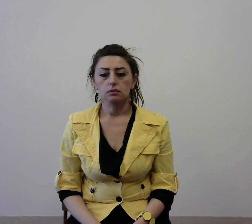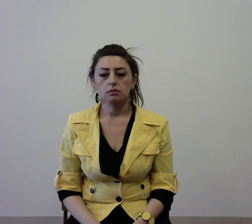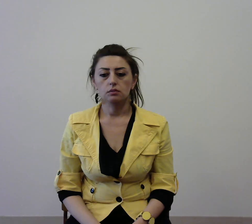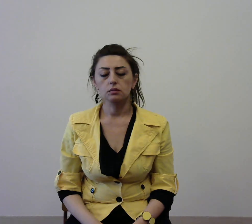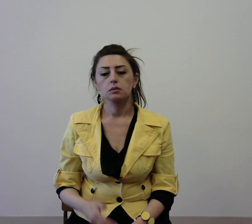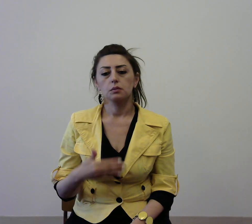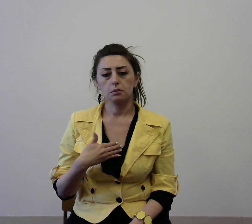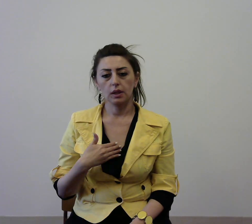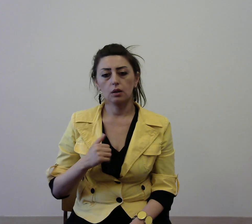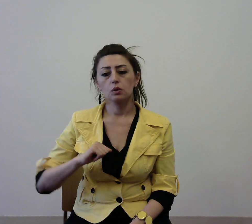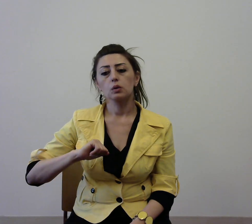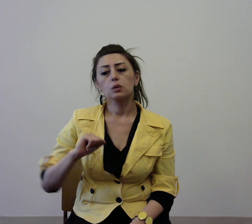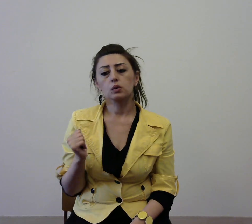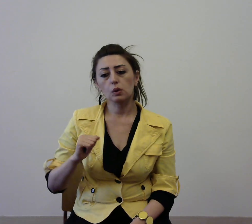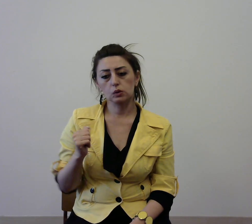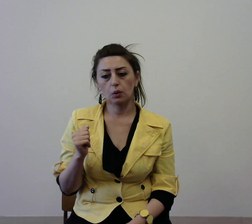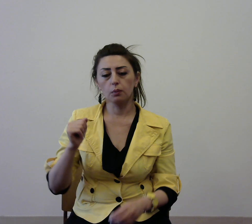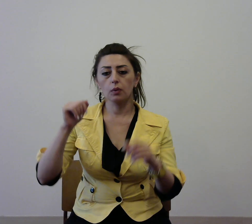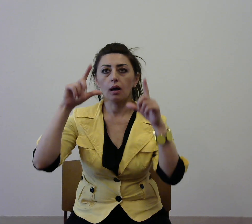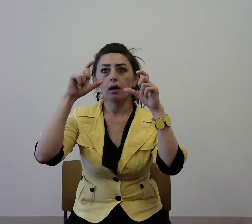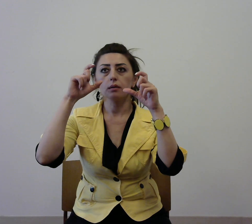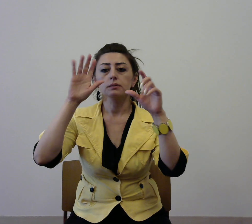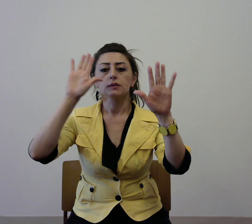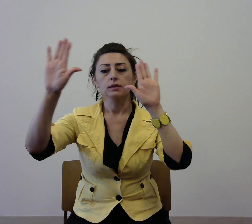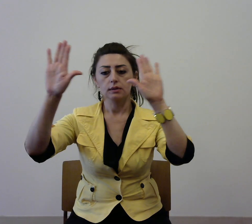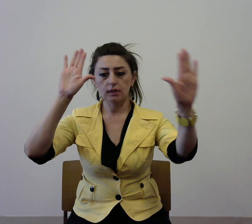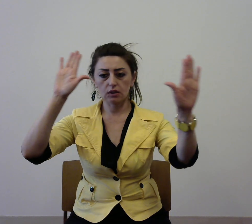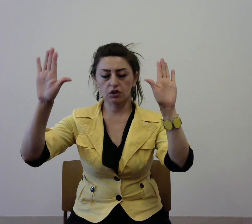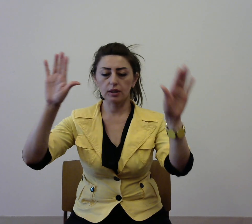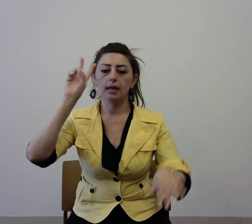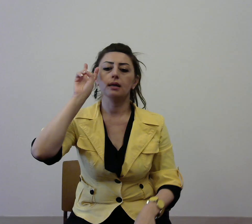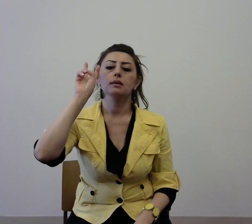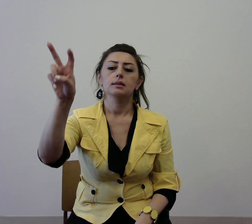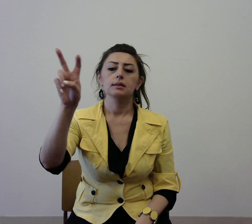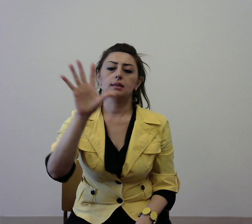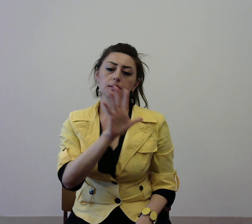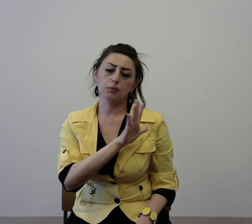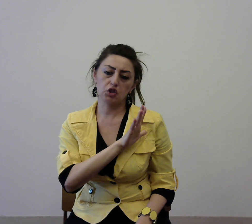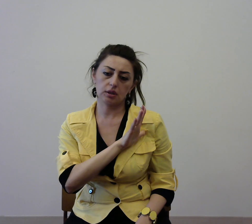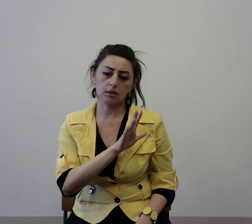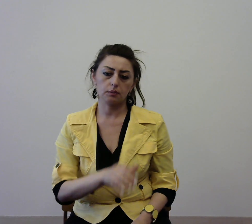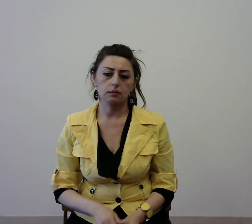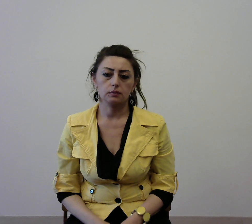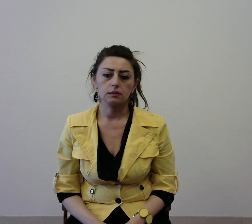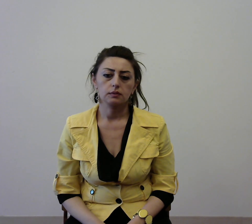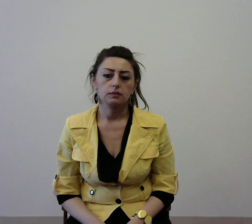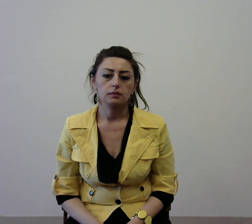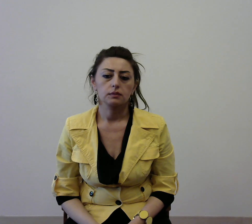Mənim dostumla sərgiyə getmişdim